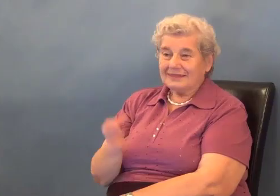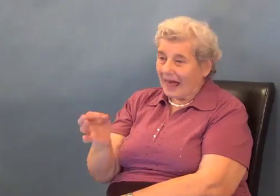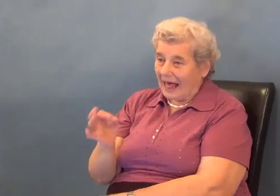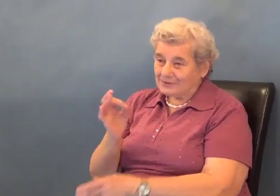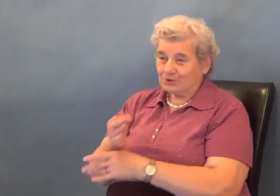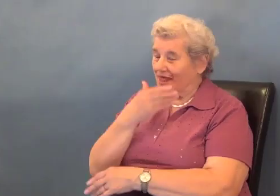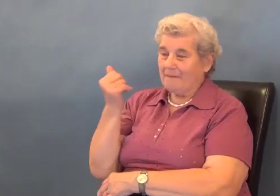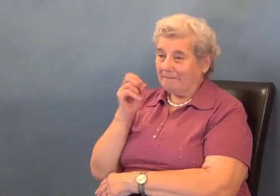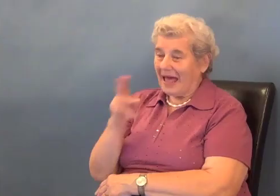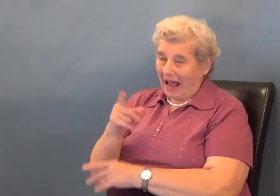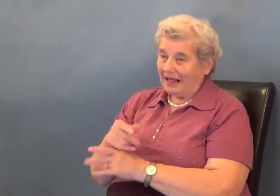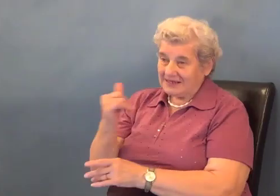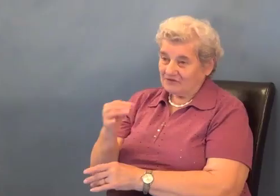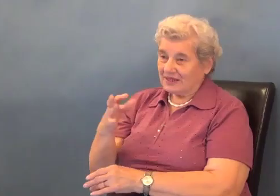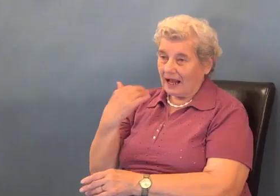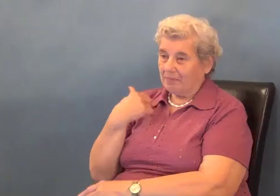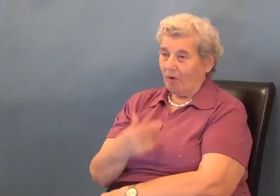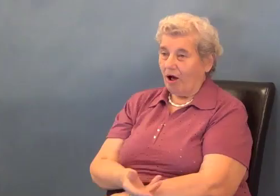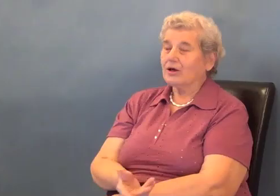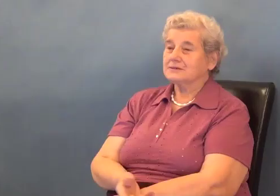Teraz już nie mam, tak, ale zawsze tak było.